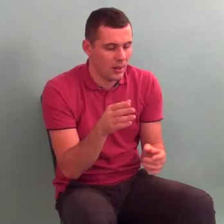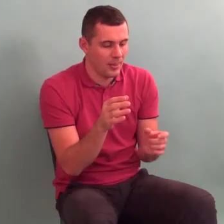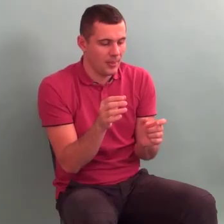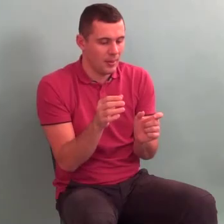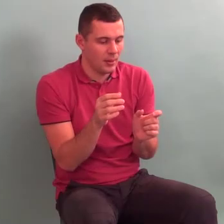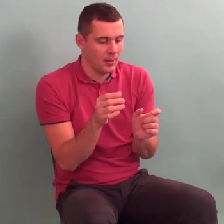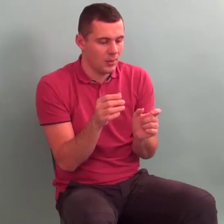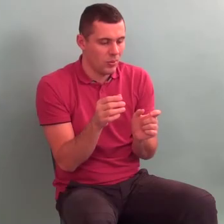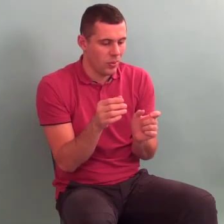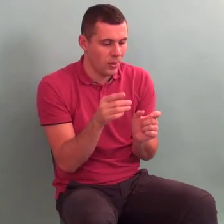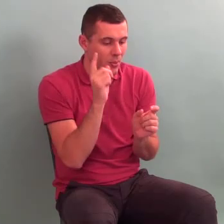Uwaga.